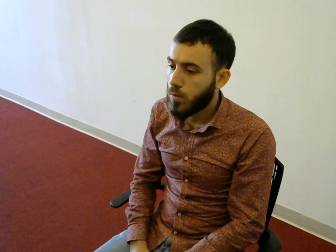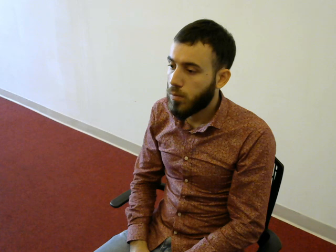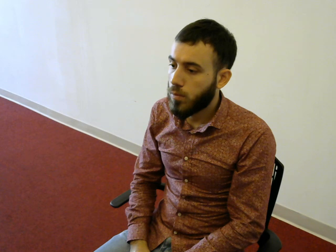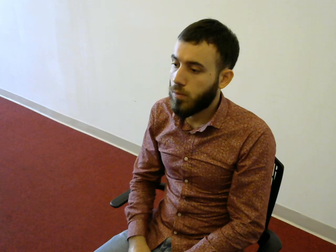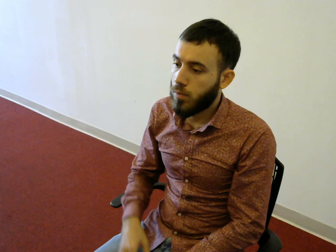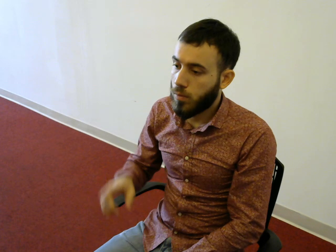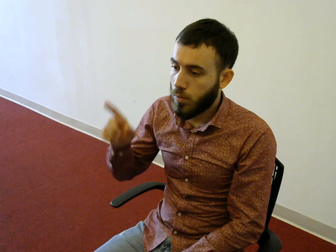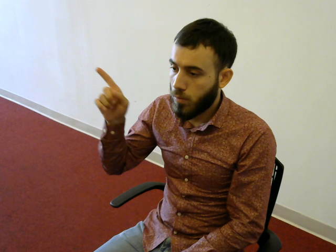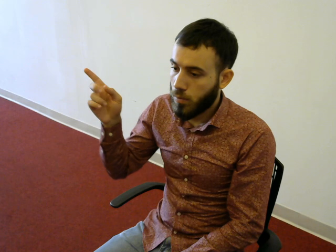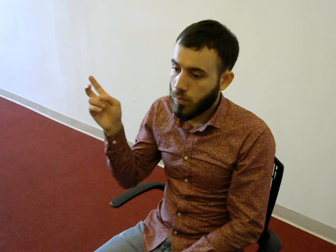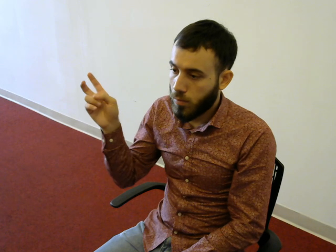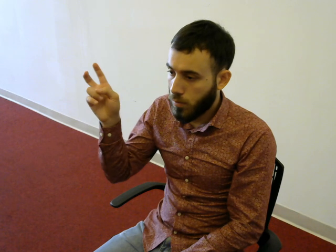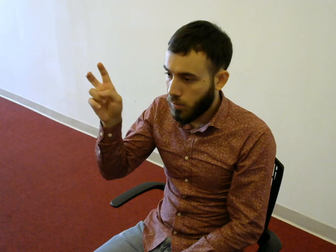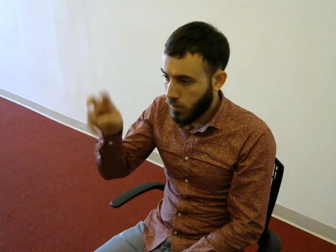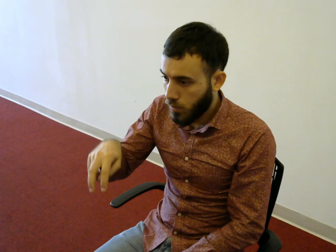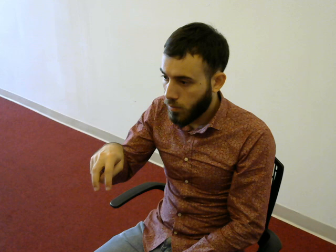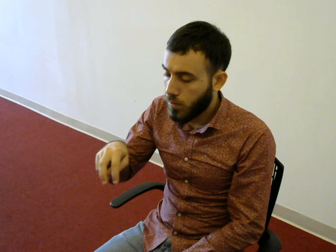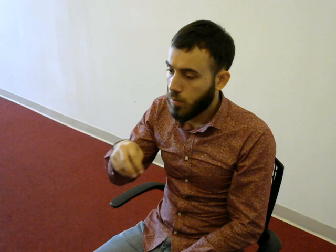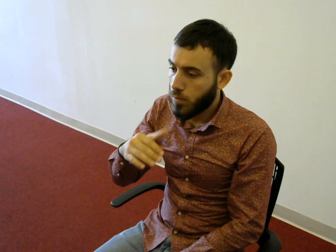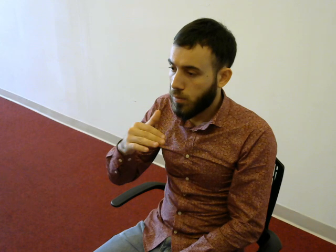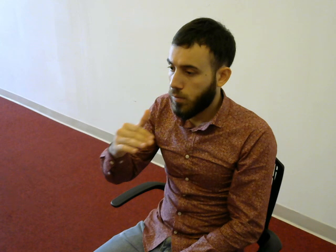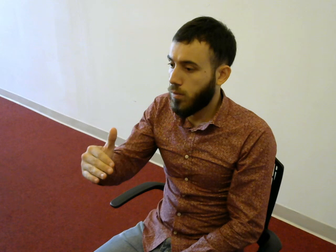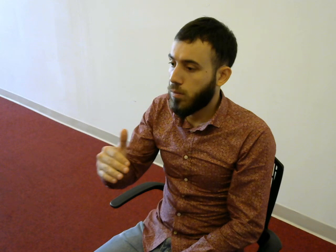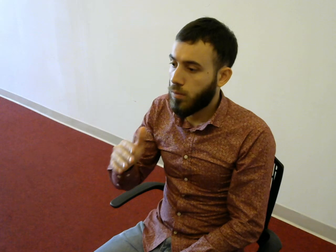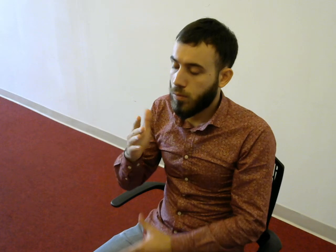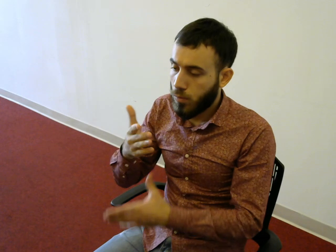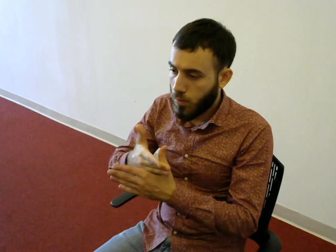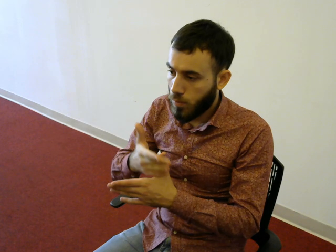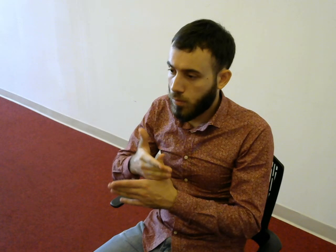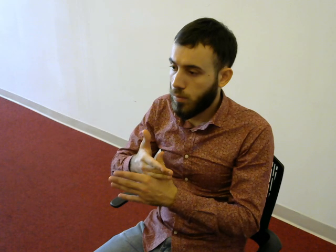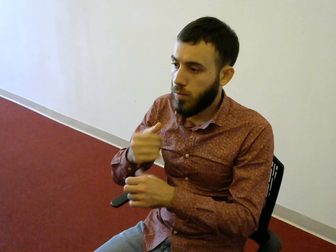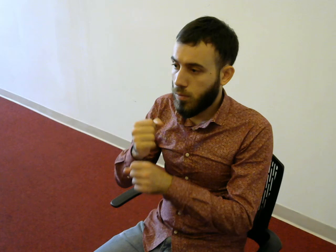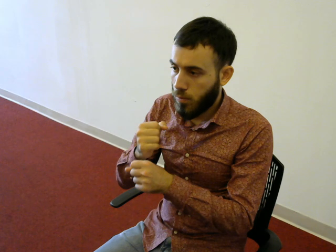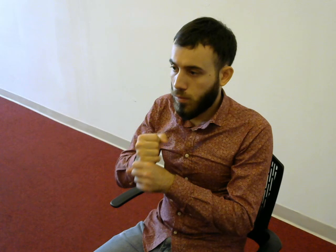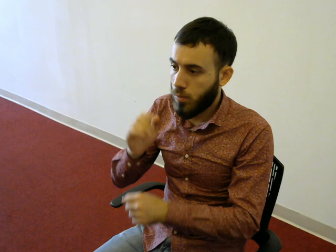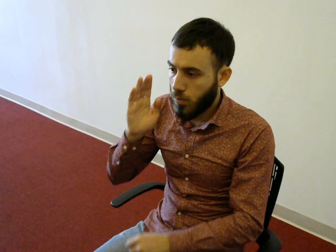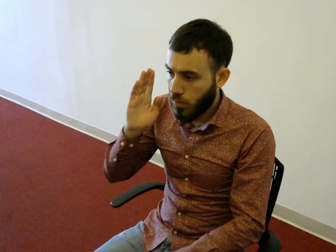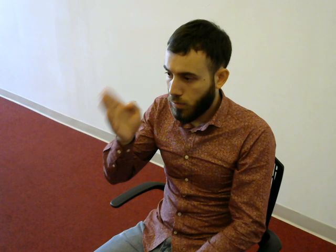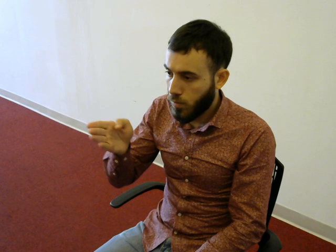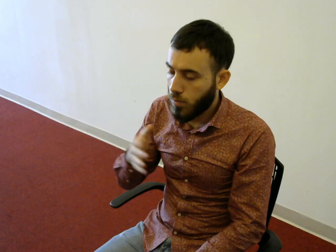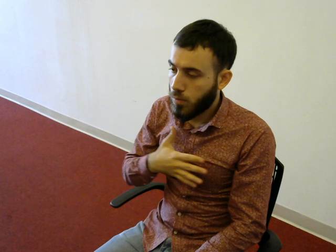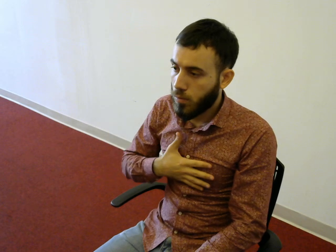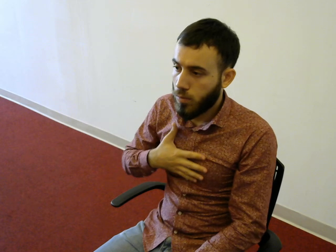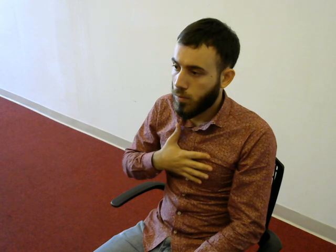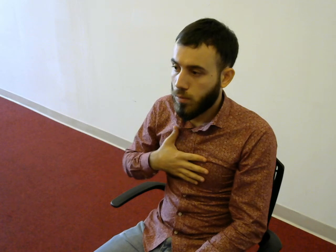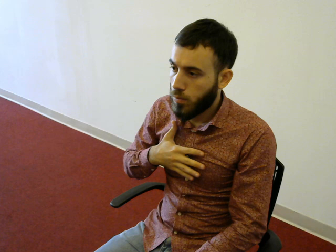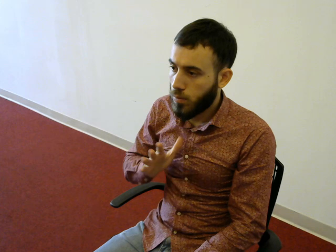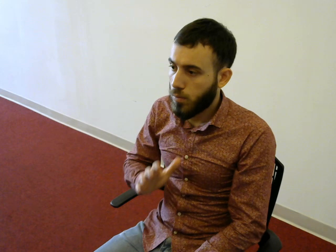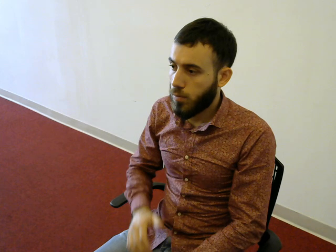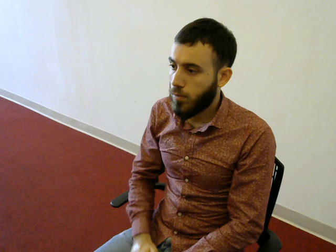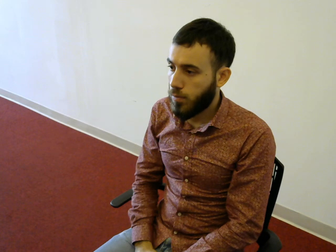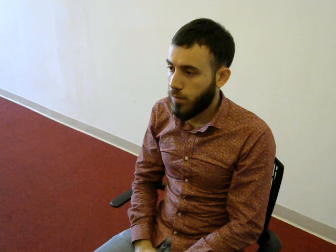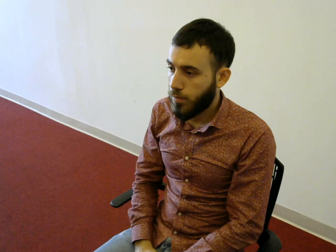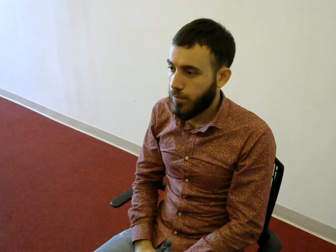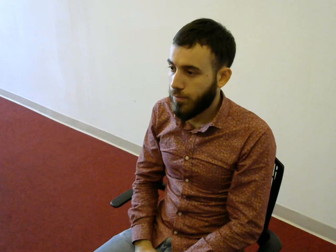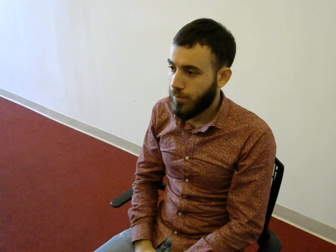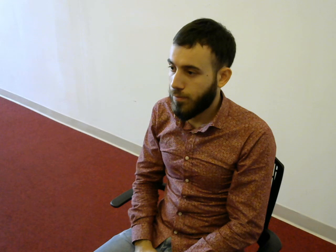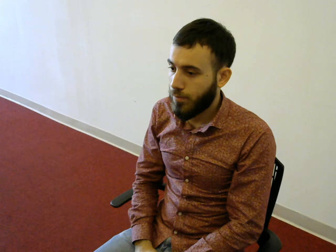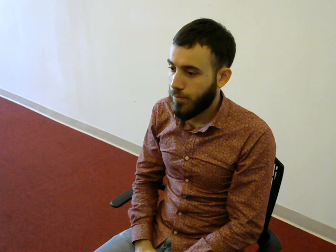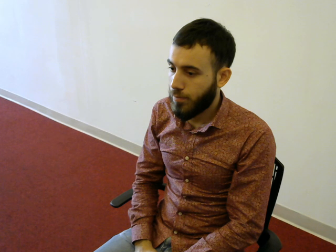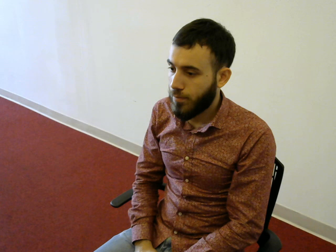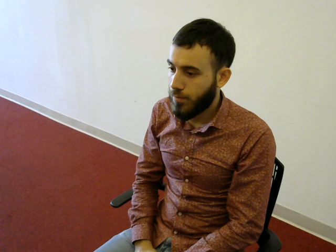O gəlib sizə kömək edəcək, narahat olmayın